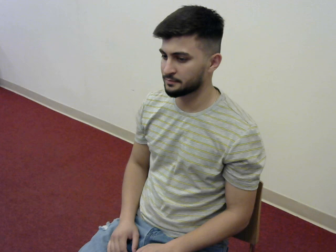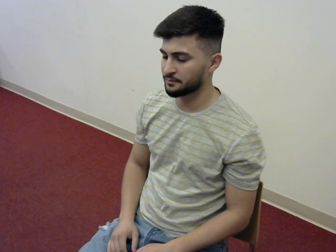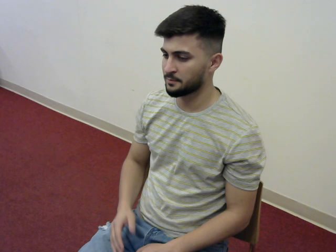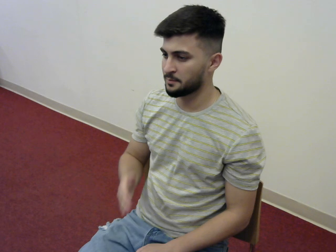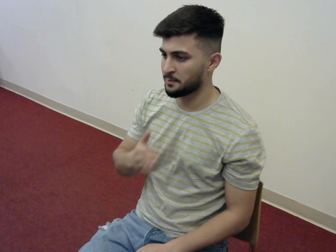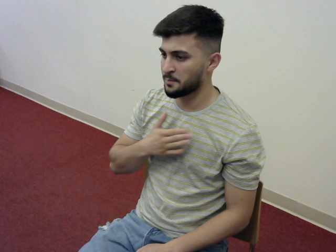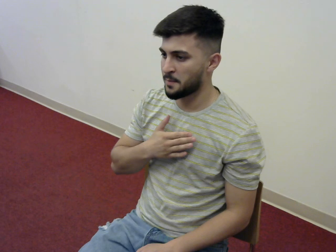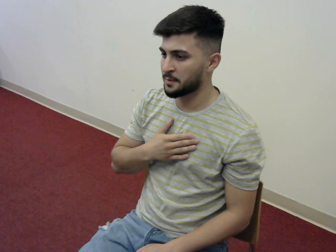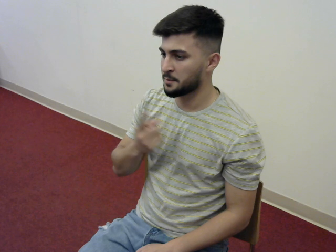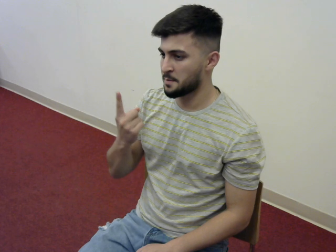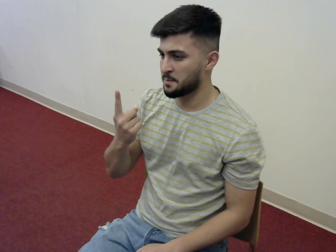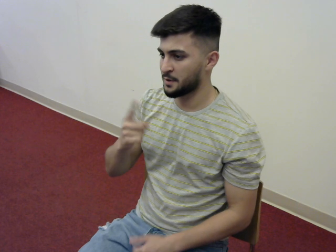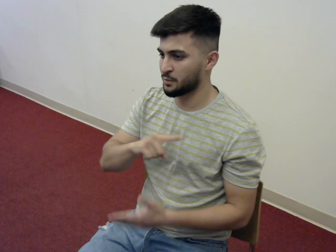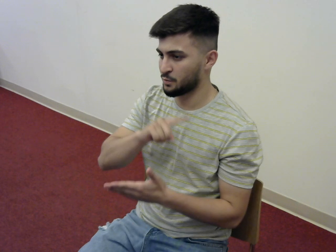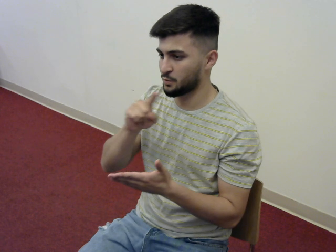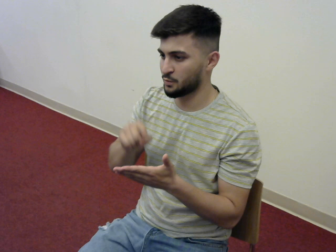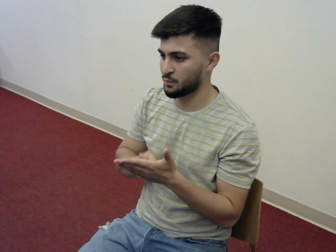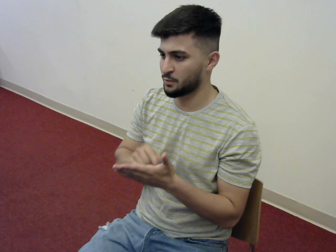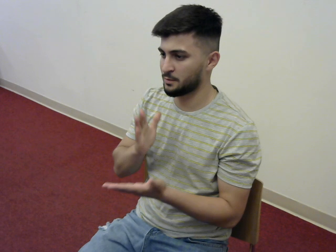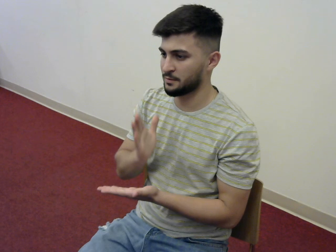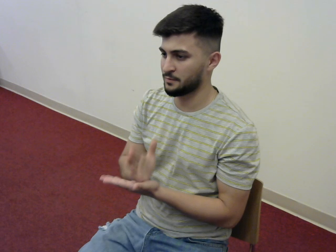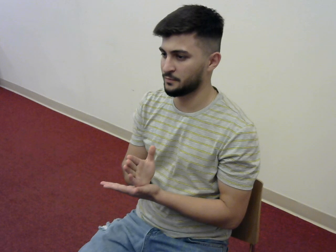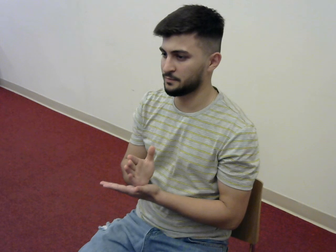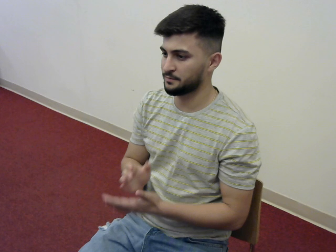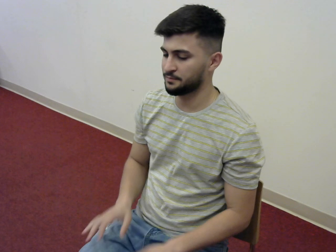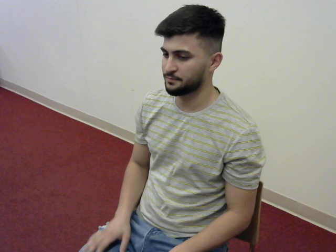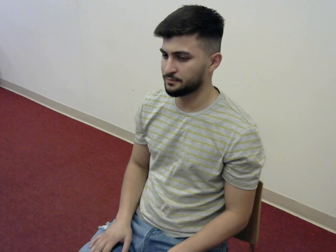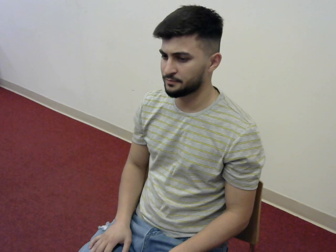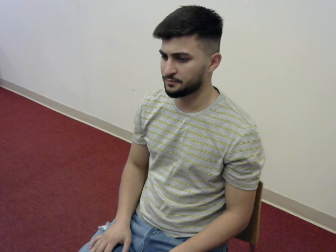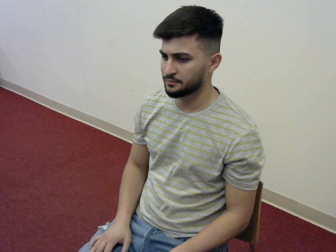Mənim bir sualım var